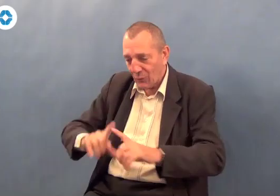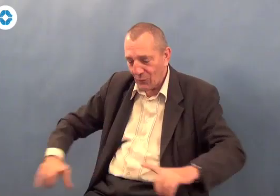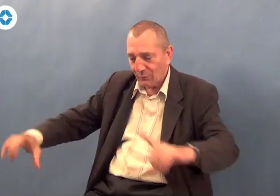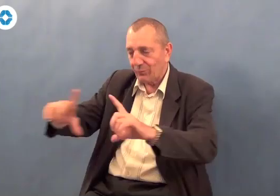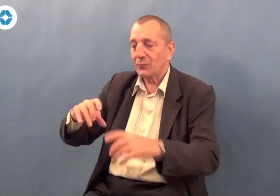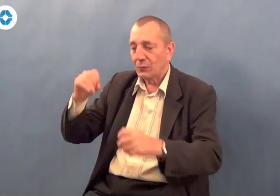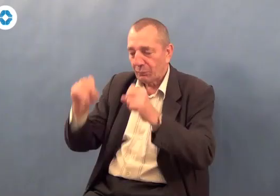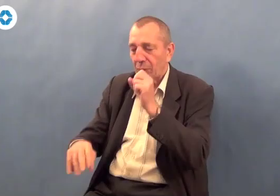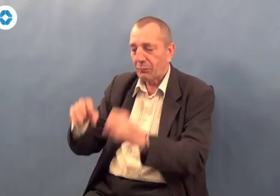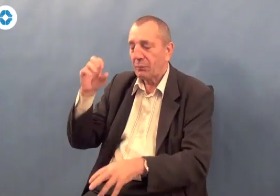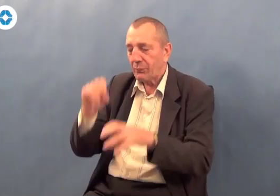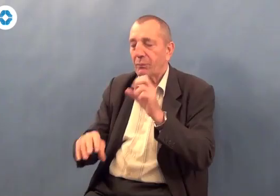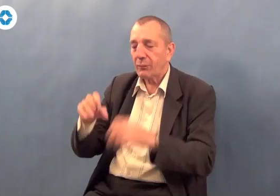Wrzuca dalej, już skończył.